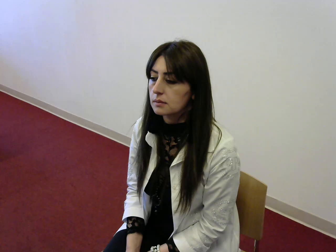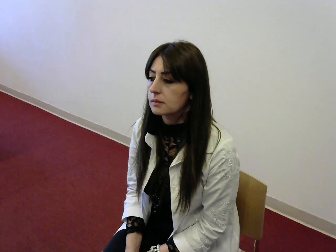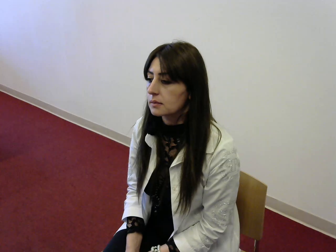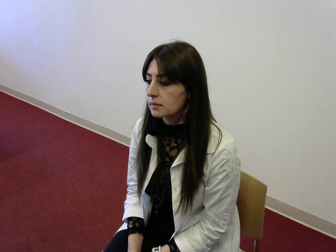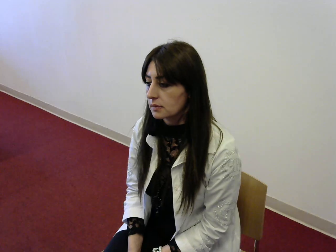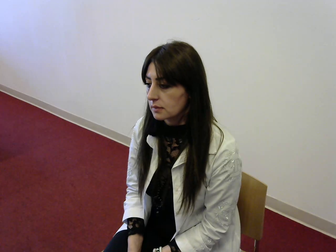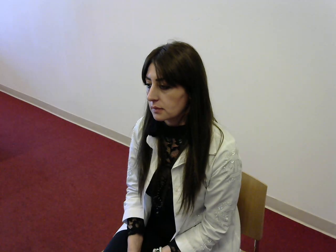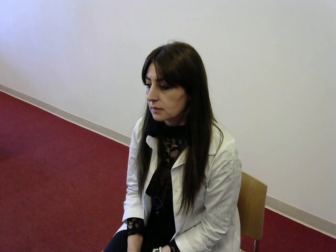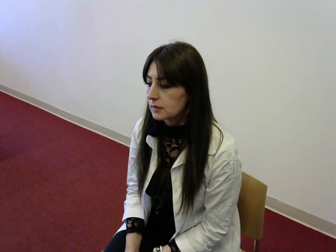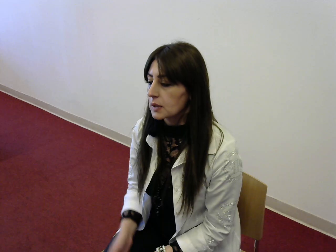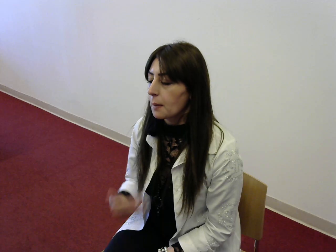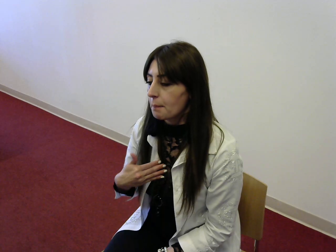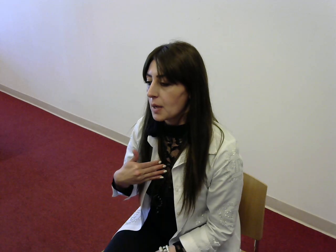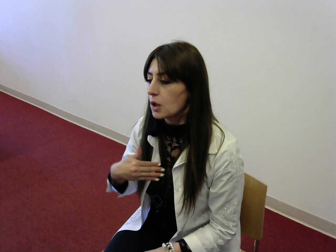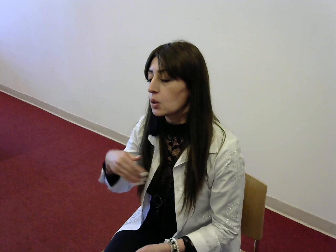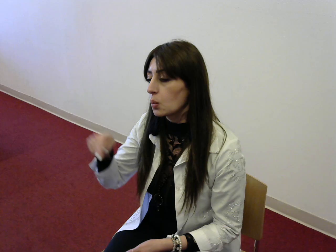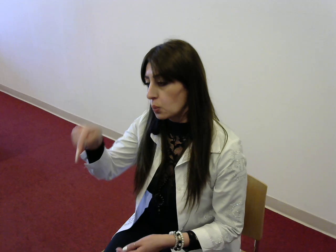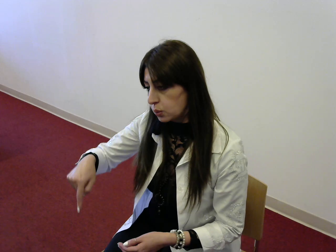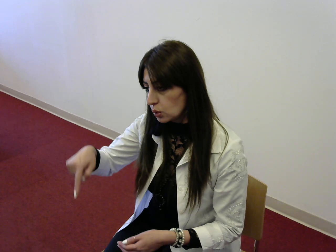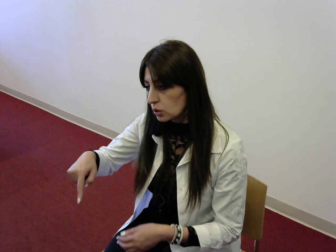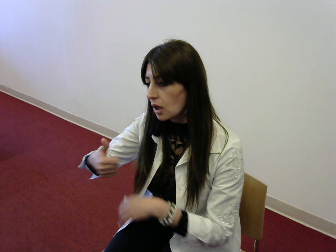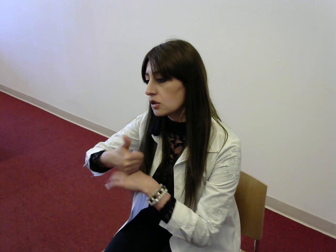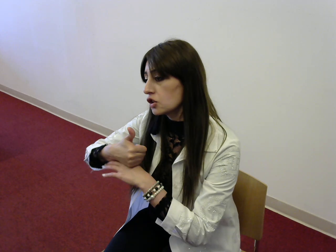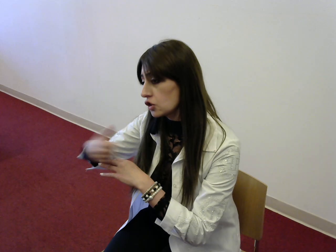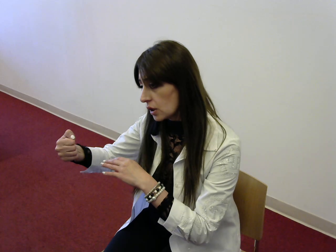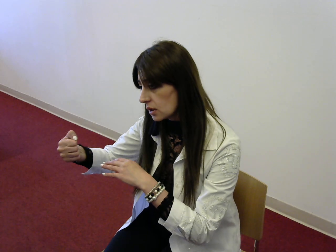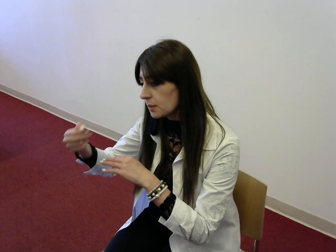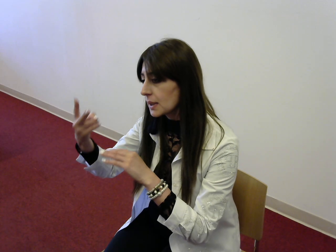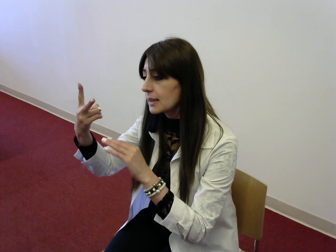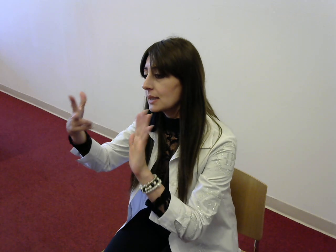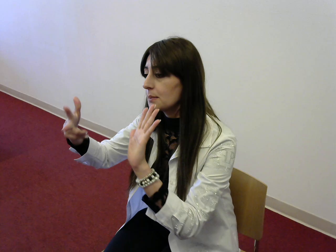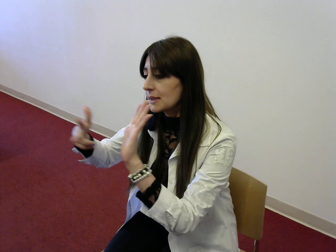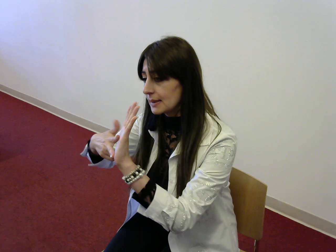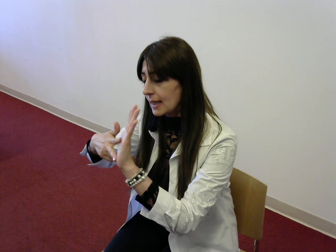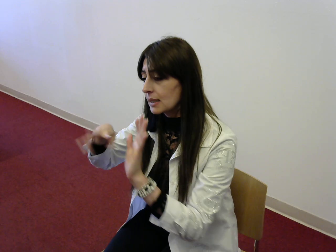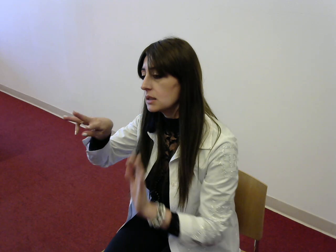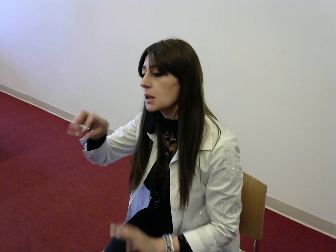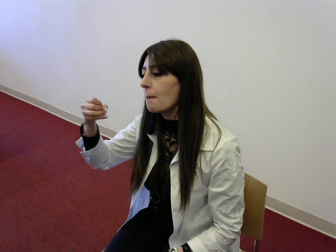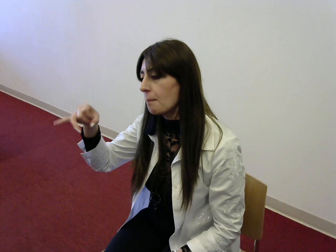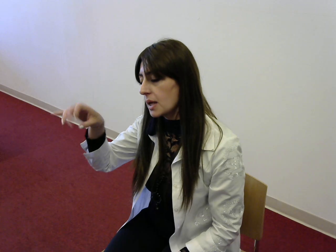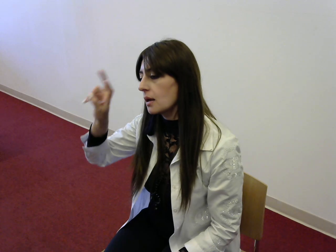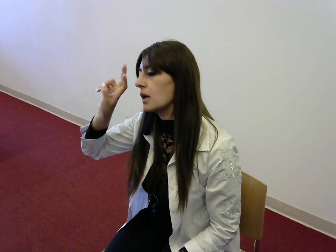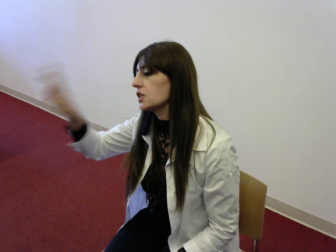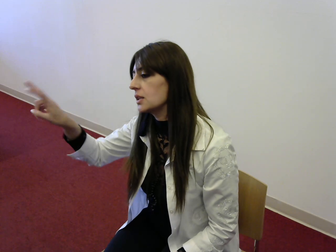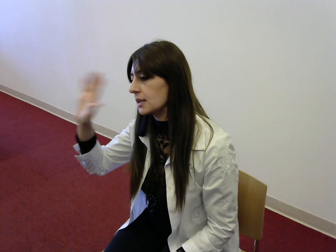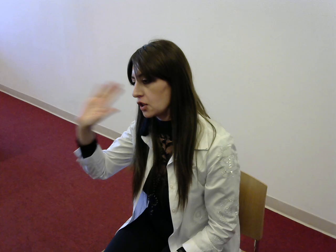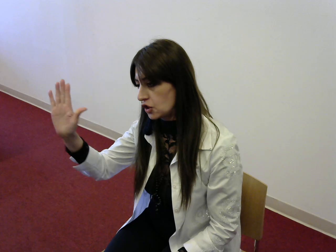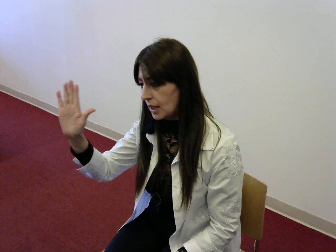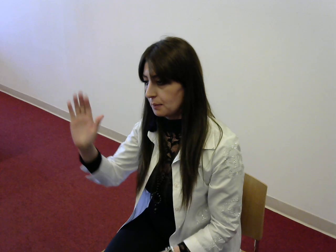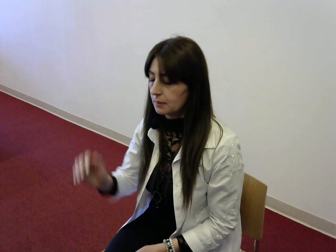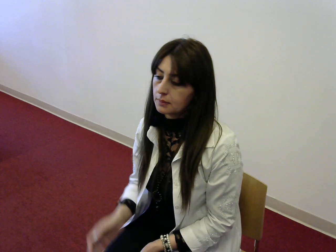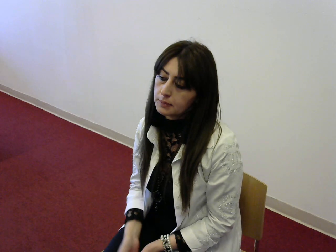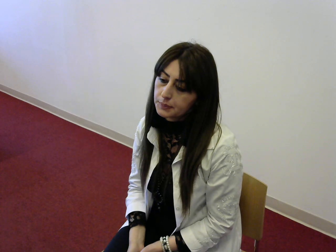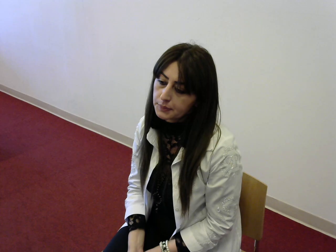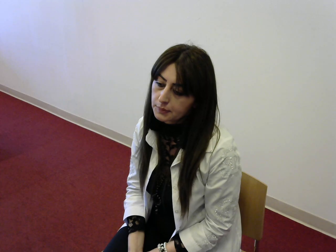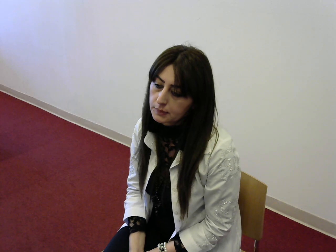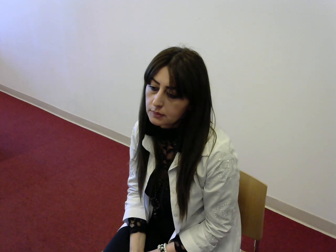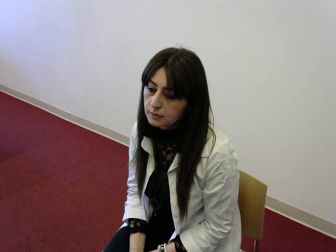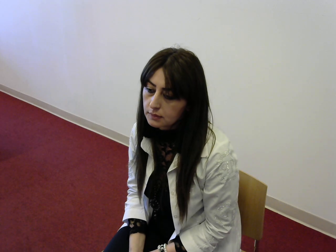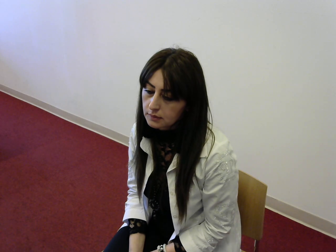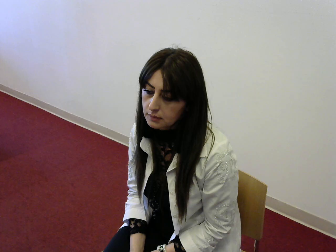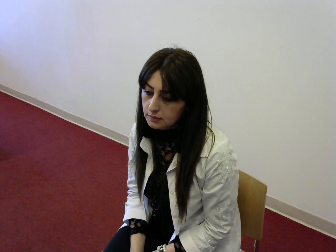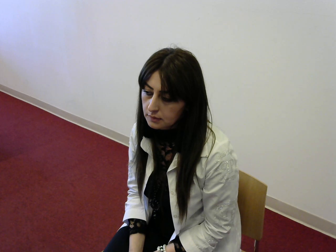Mən burdan çıxıb 28 maya gedəcəm